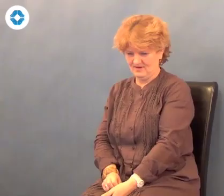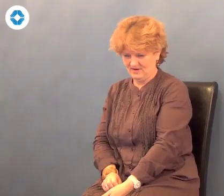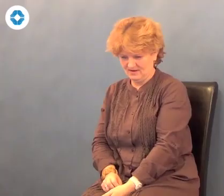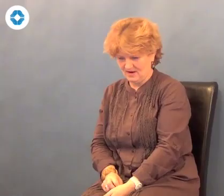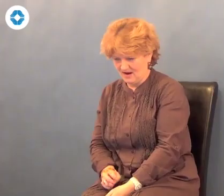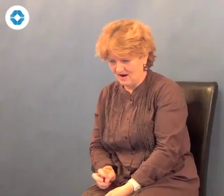Szukali.